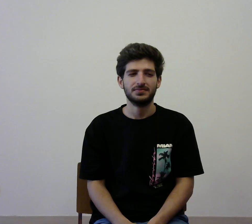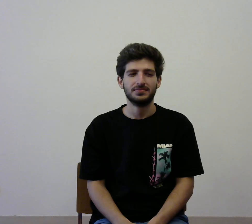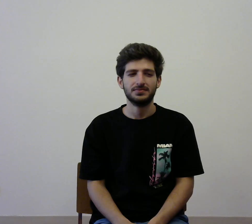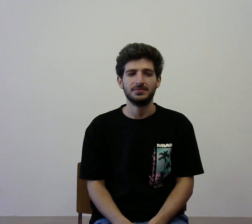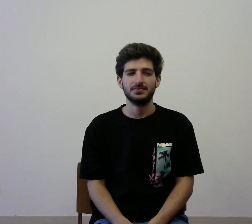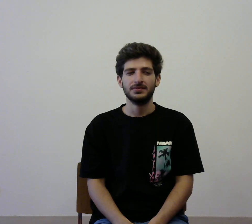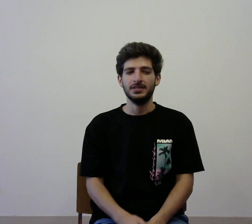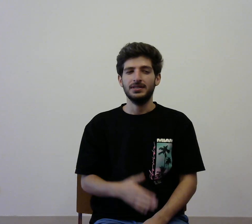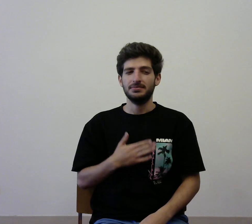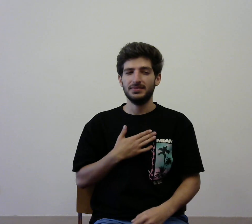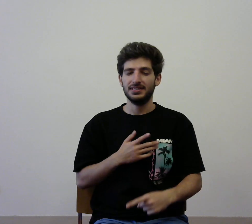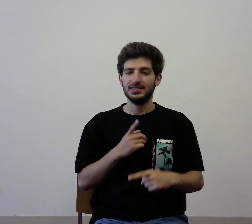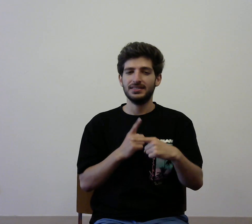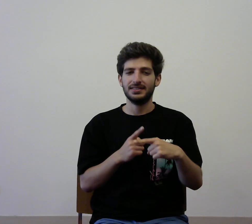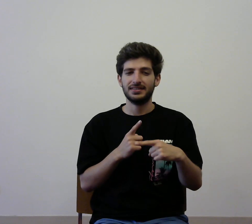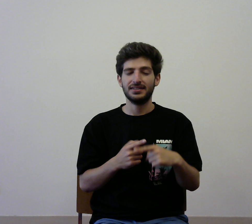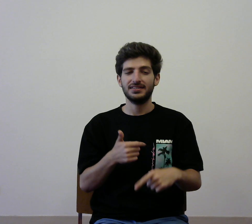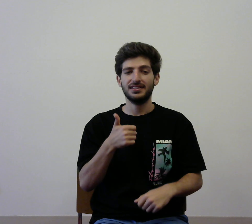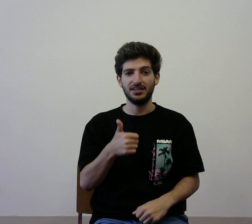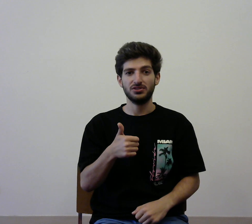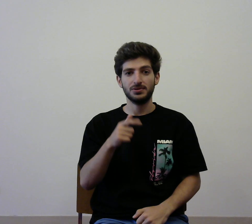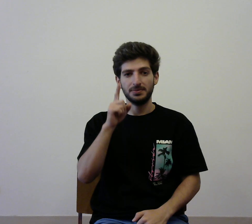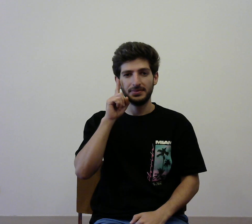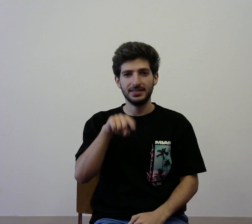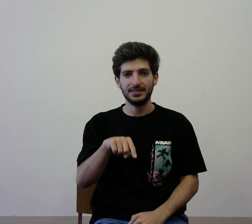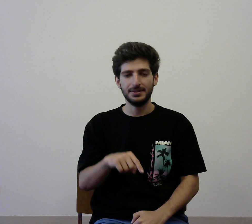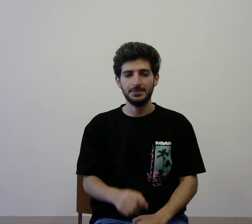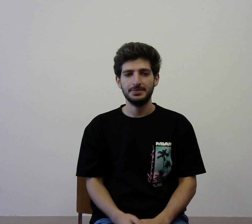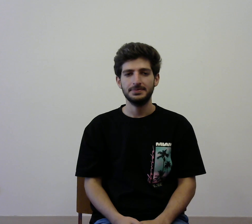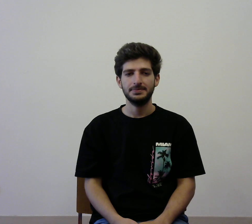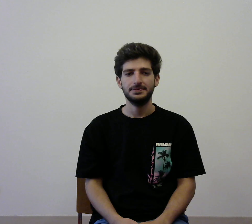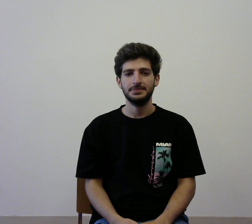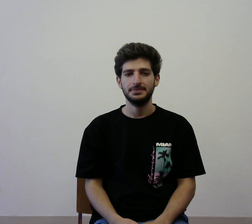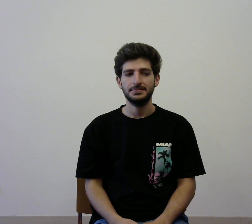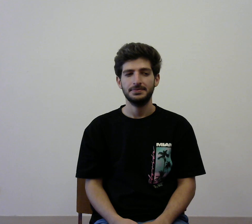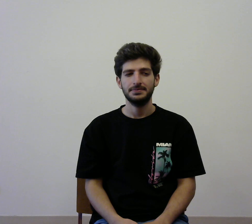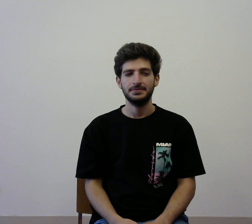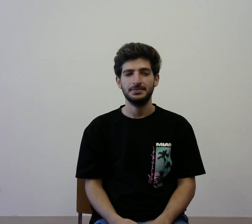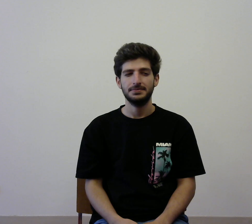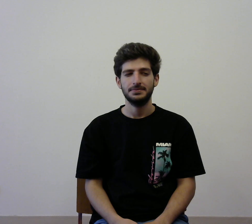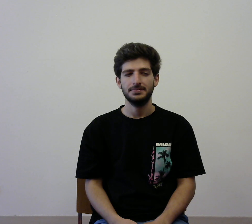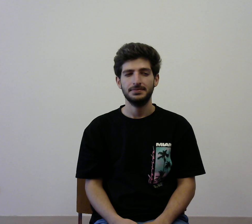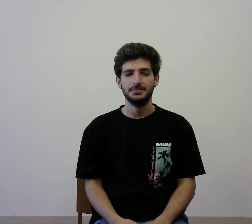Mən riyaziyyatı yaxşı bilirəm